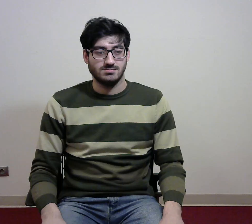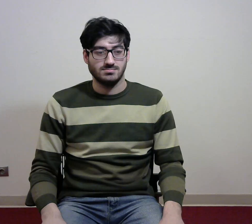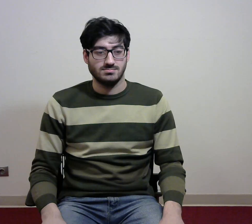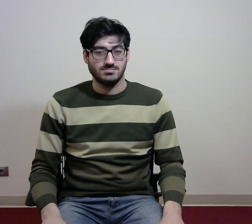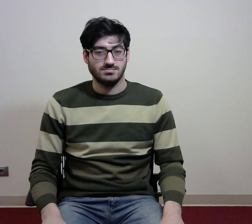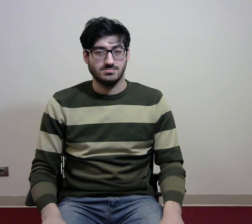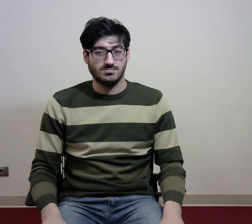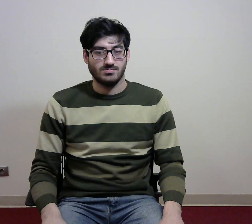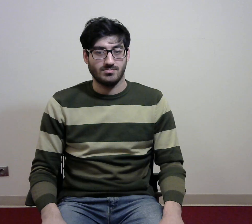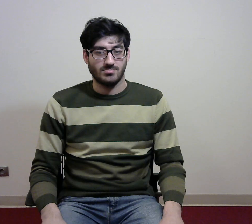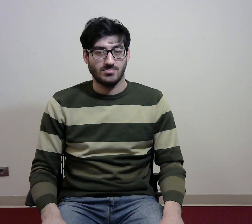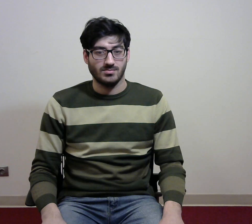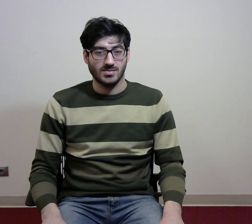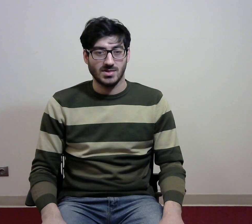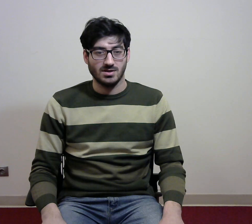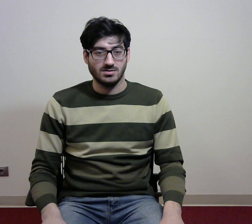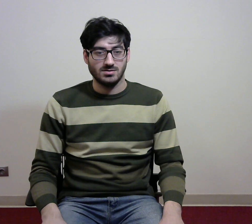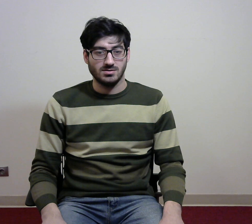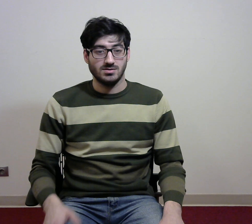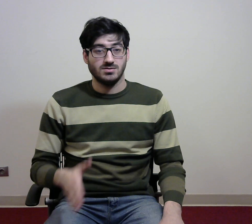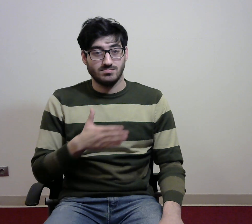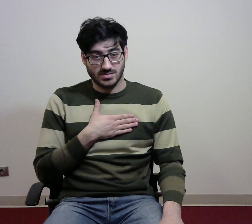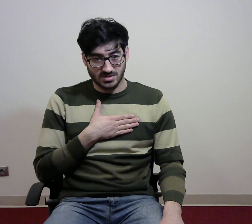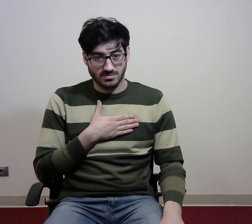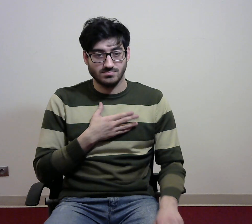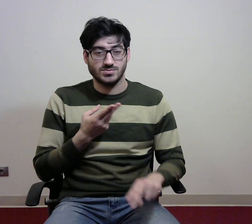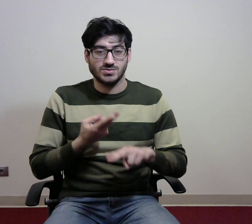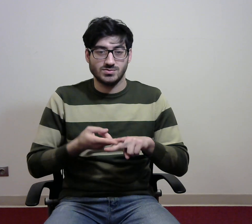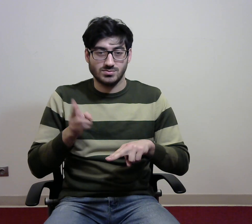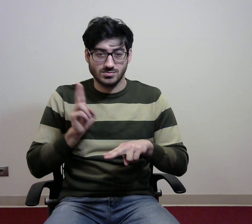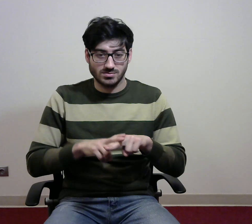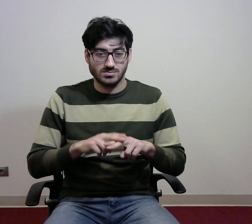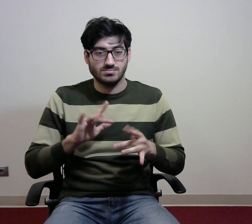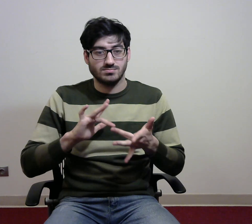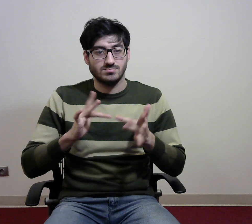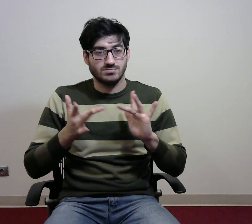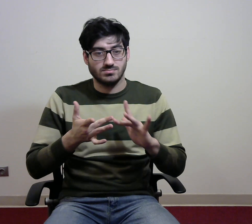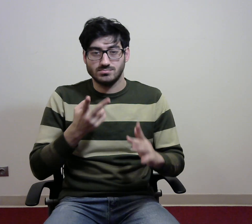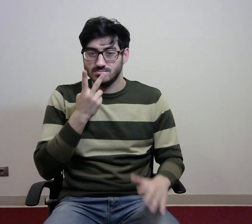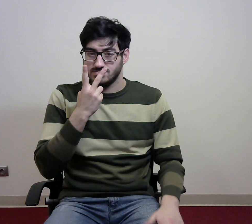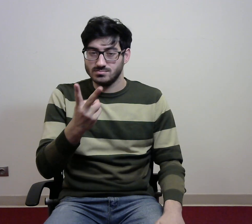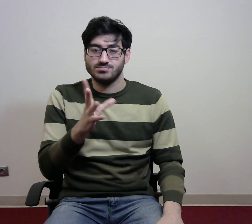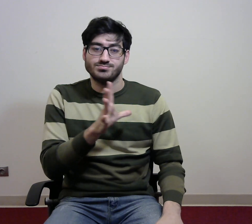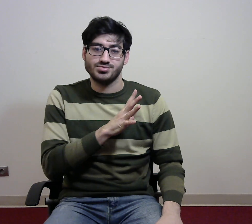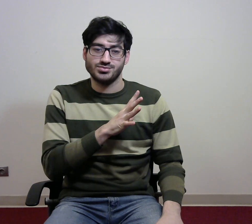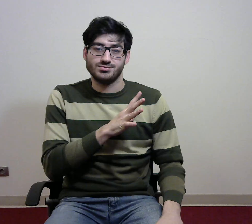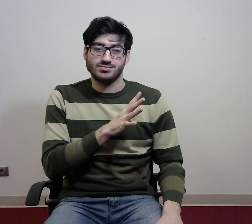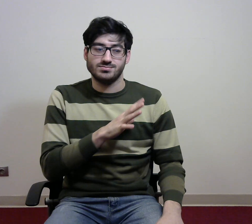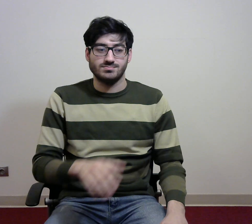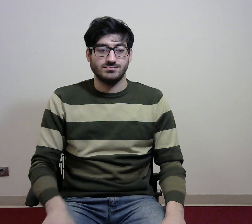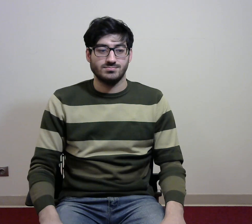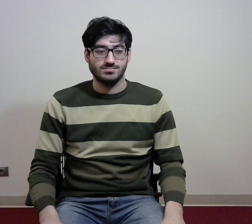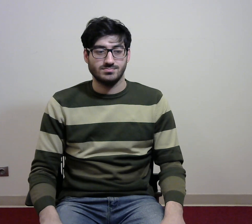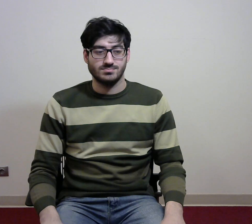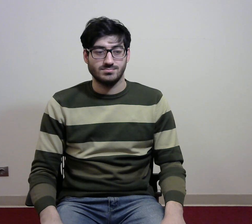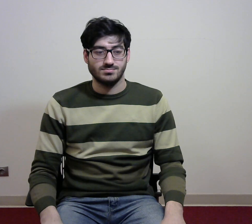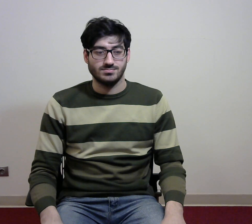Mən bunu internetdə görmüşəm